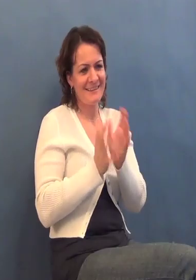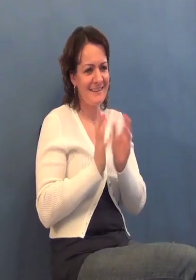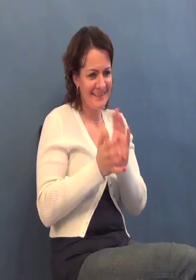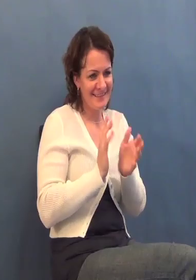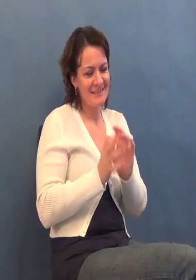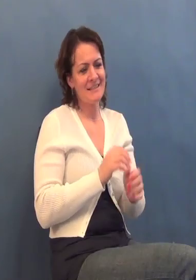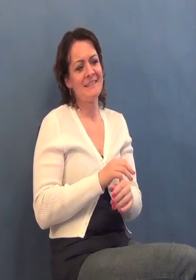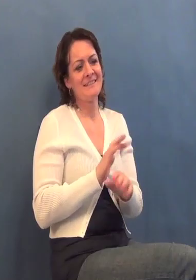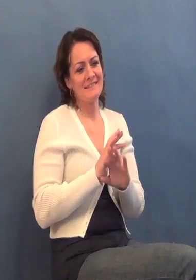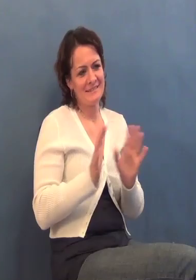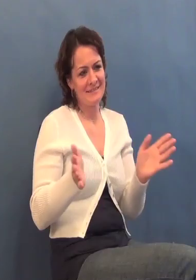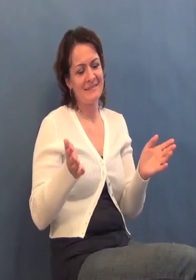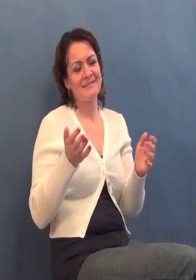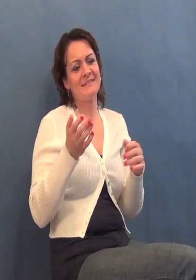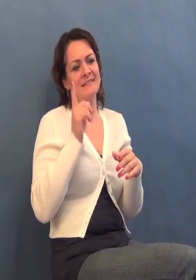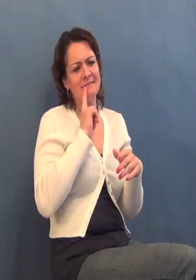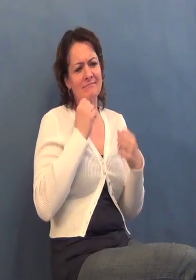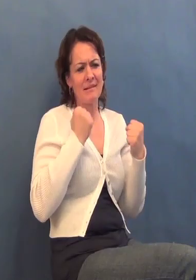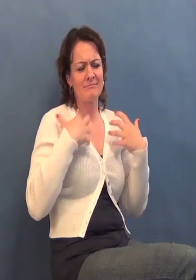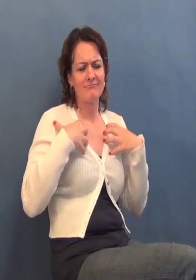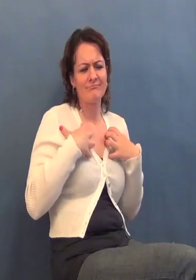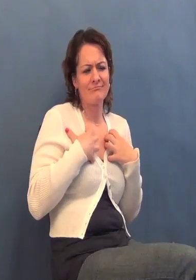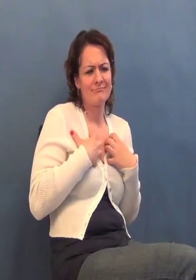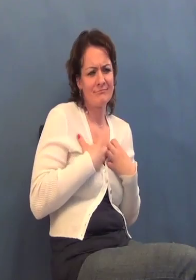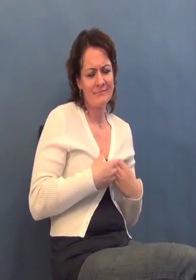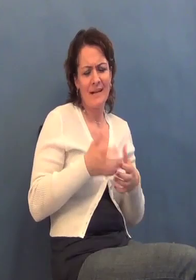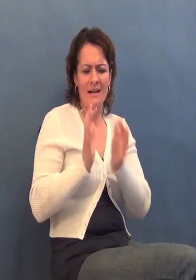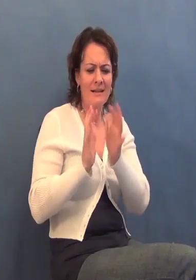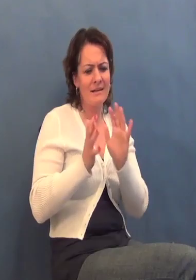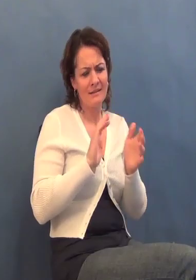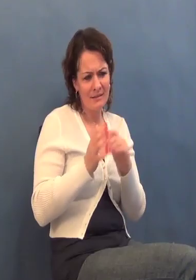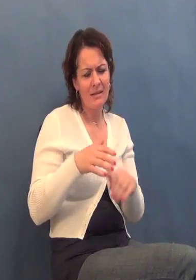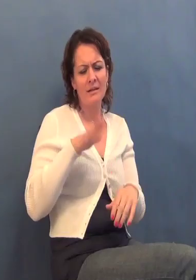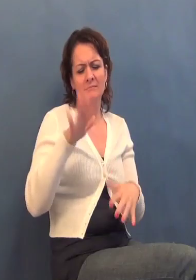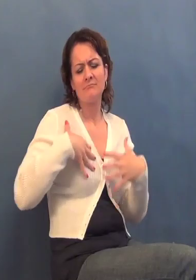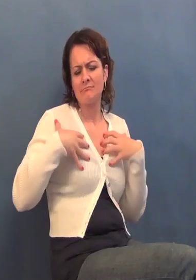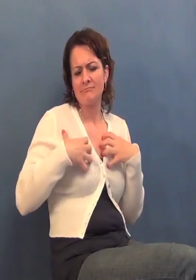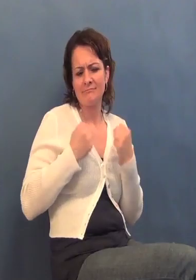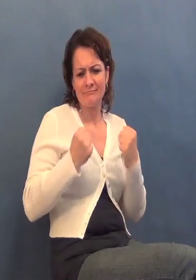Następnie jeden mężczyzna jest bardzo zmęczony. Mówi pozostałym, że jest bardzo zmęczony.